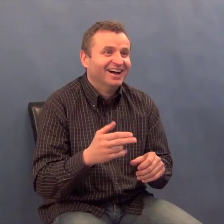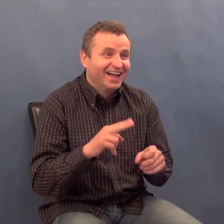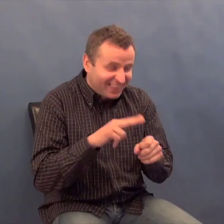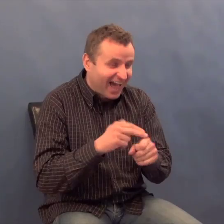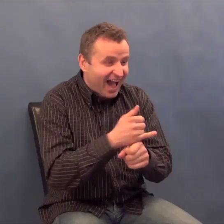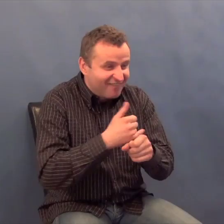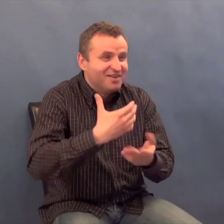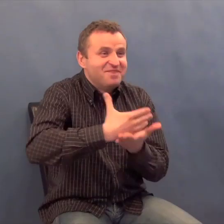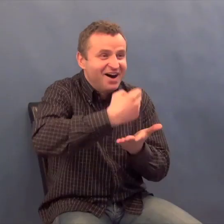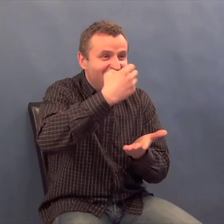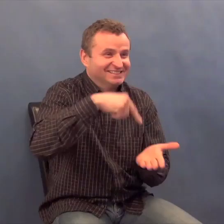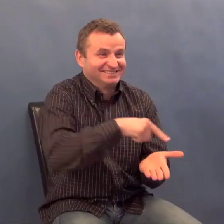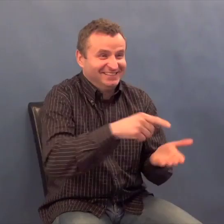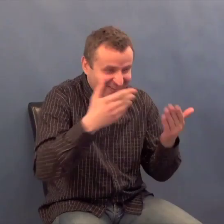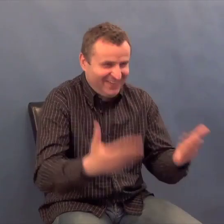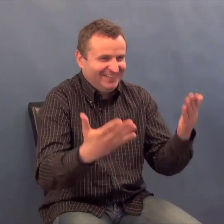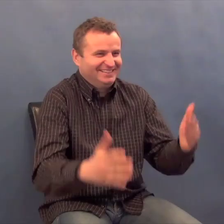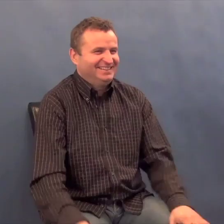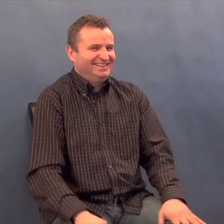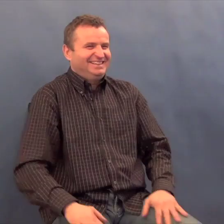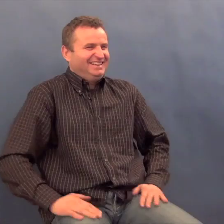Na kawę przy pałacu, no.